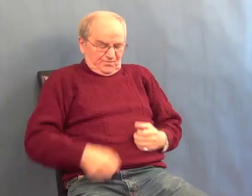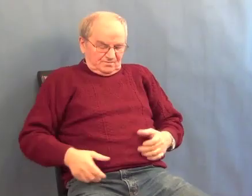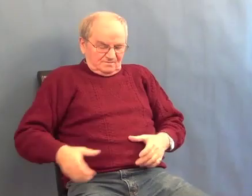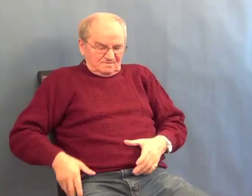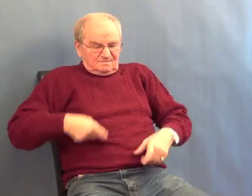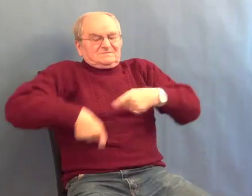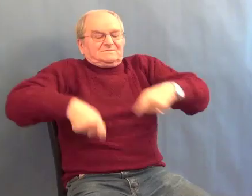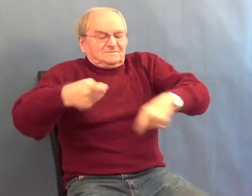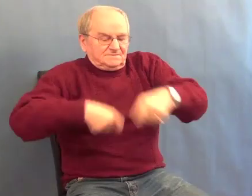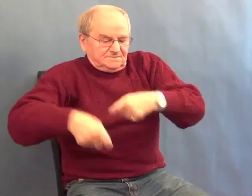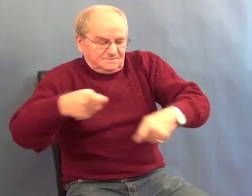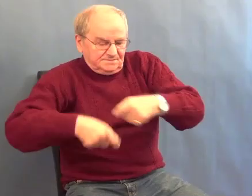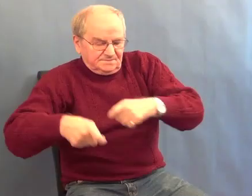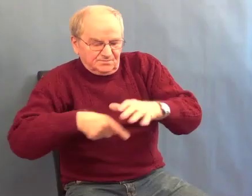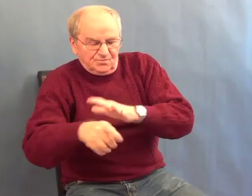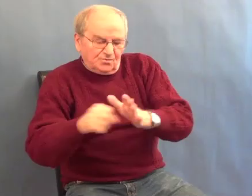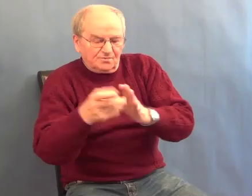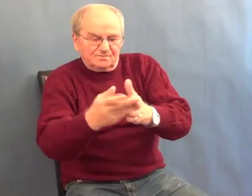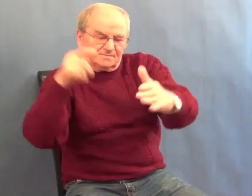Kot z kulą w brzuchu wypadł z rynny i potoczył się w dół ulicy.